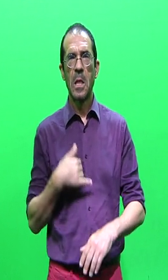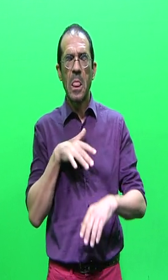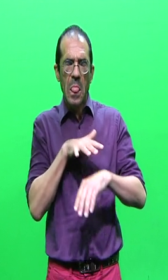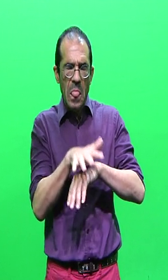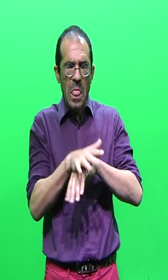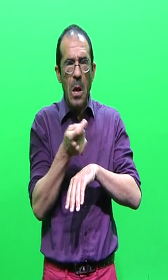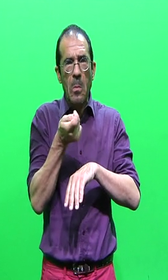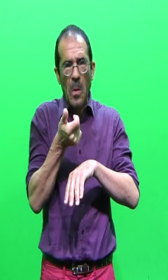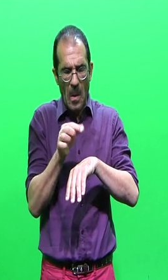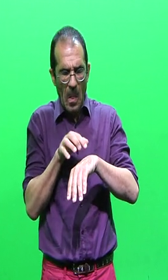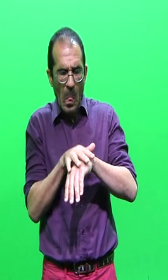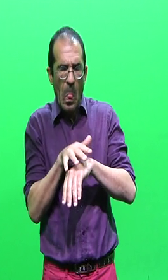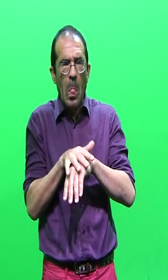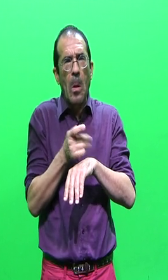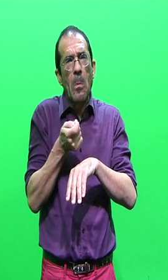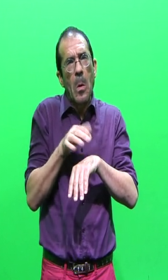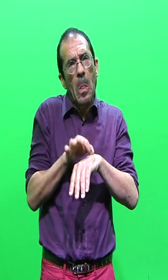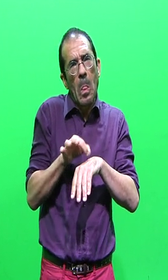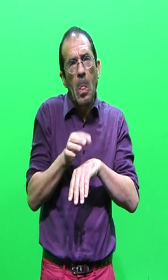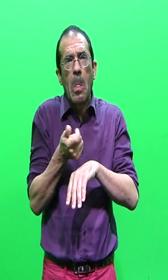Em surt una mica de sang, poca, i tinc algunes taques.